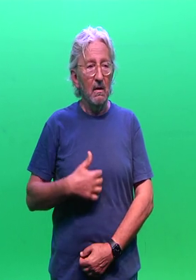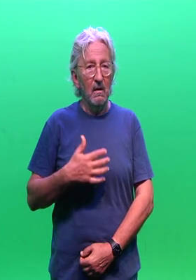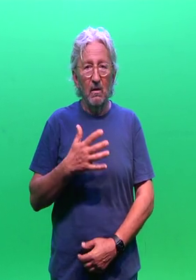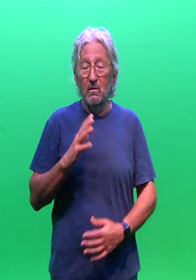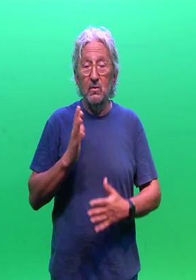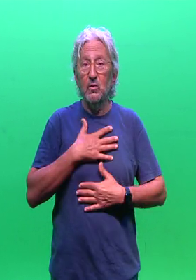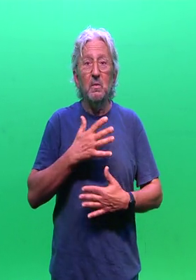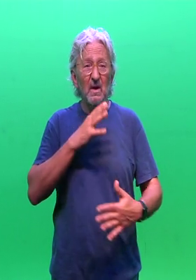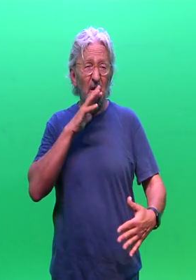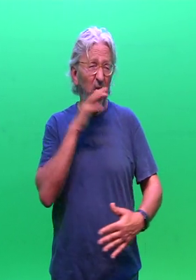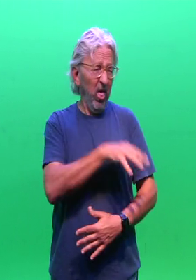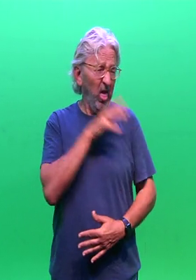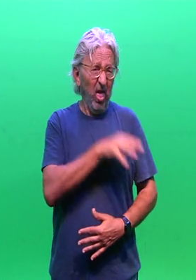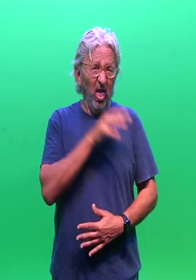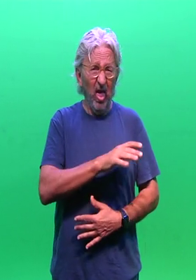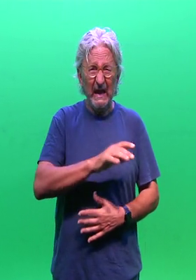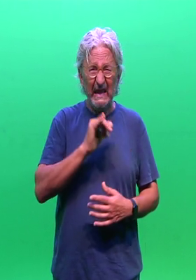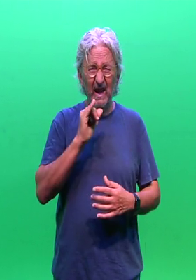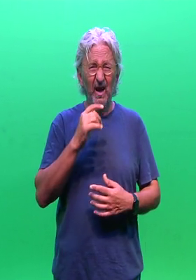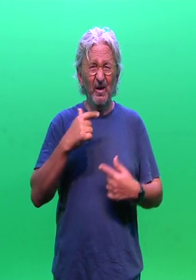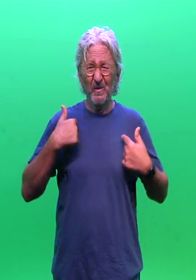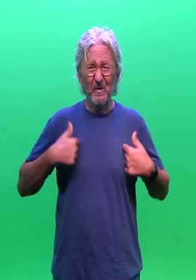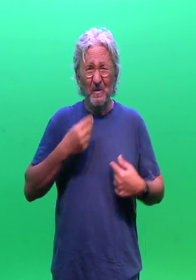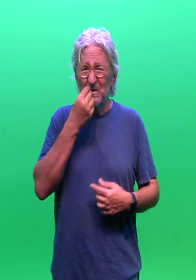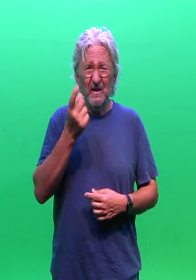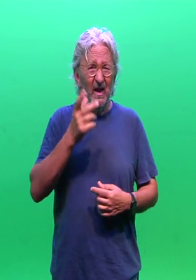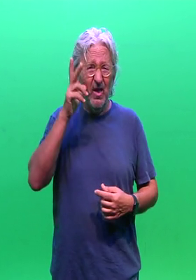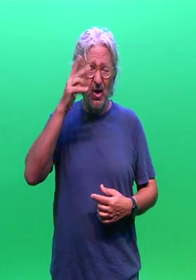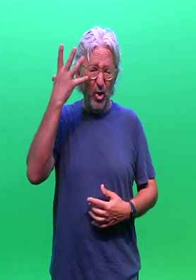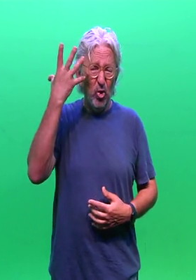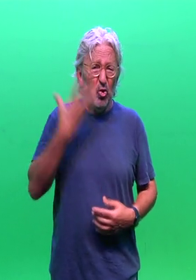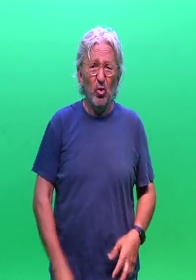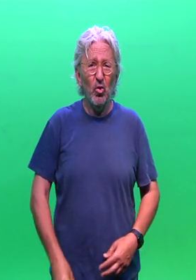De sobte he vomitat i no em trobo bé. Em fa mal tot el cos.